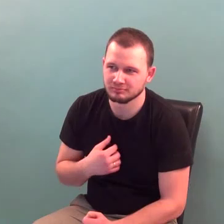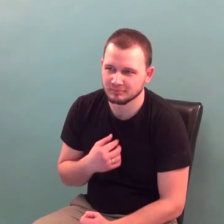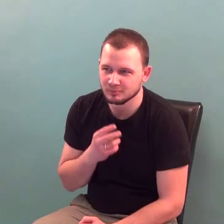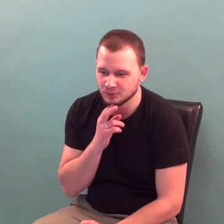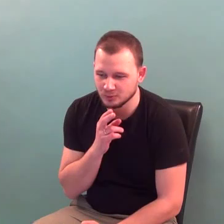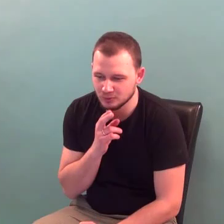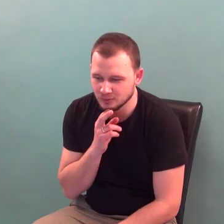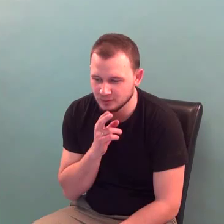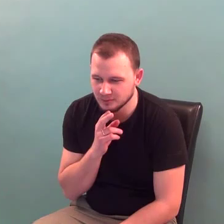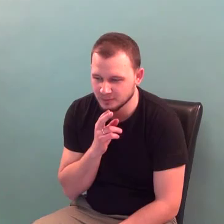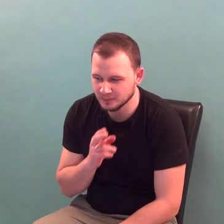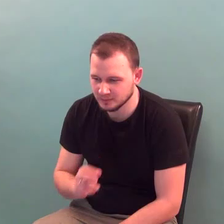Ja po południu.